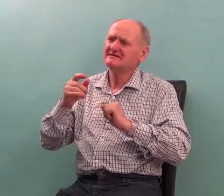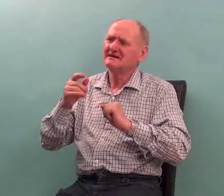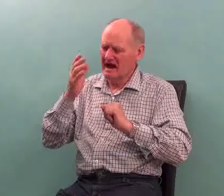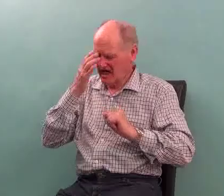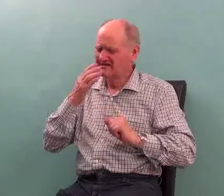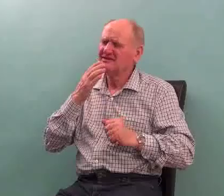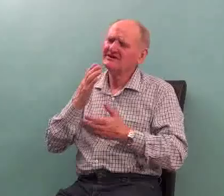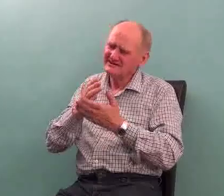Tylko latem.